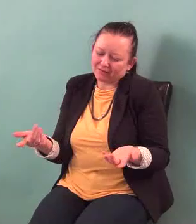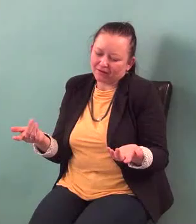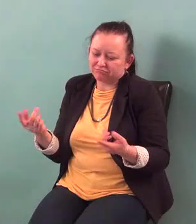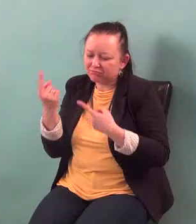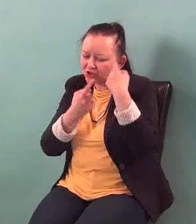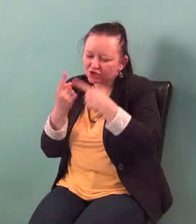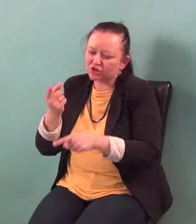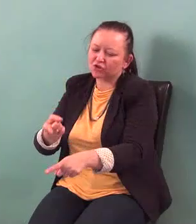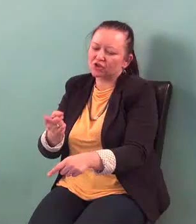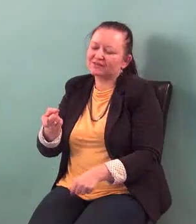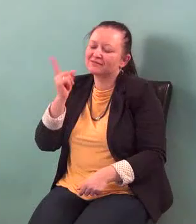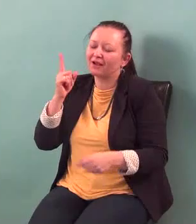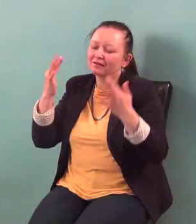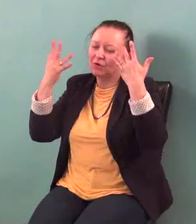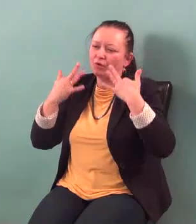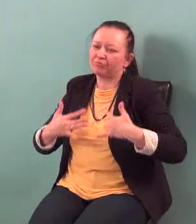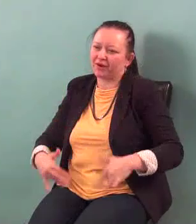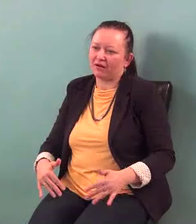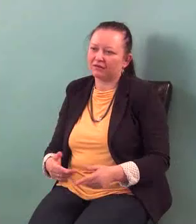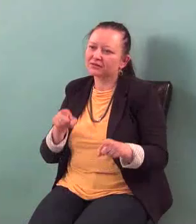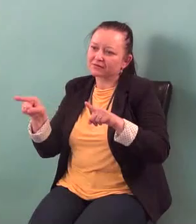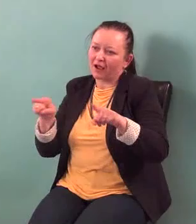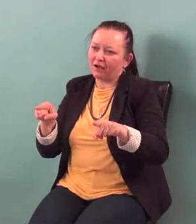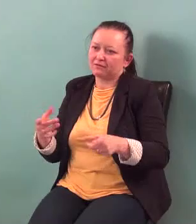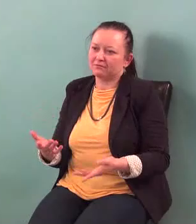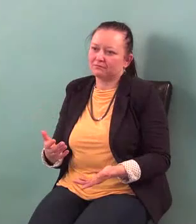Myślę, że ten znak oznacza zakaz kąpieli pod prysznicem.